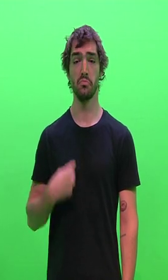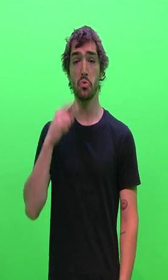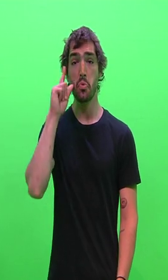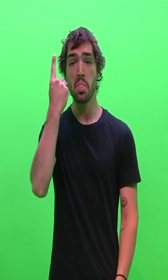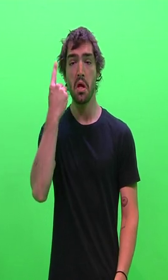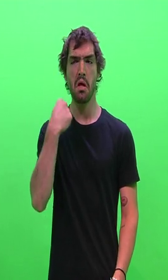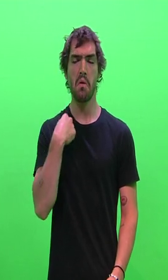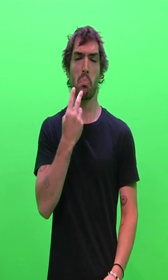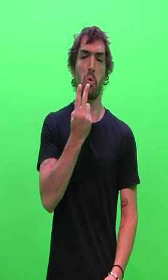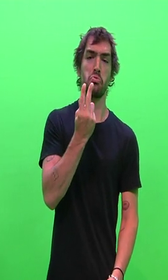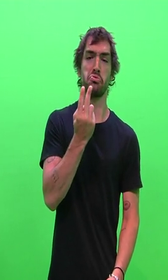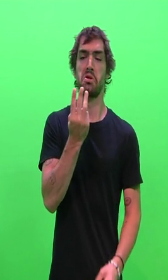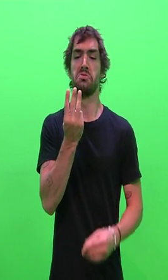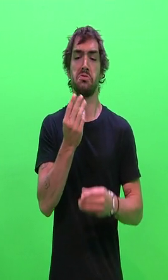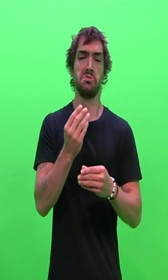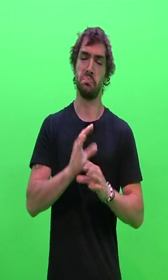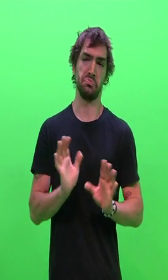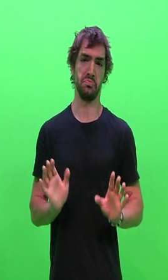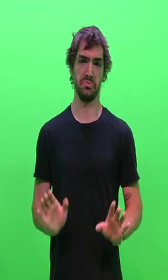En un dia fumo dos o tres cigarretes i prou.